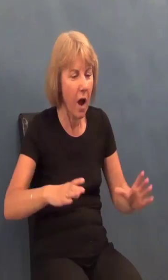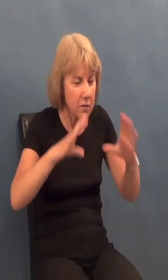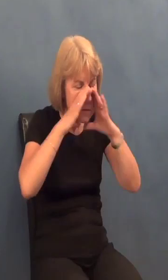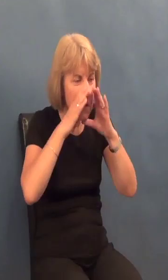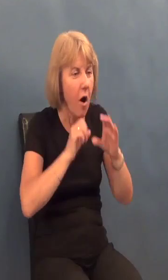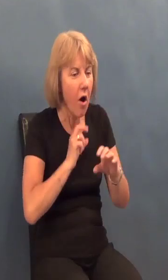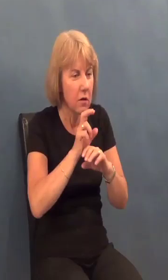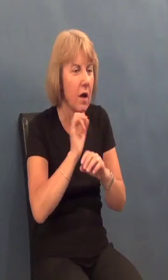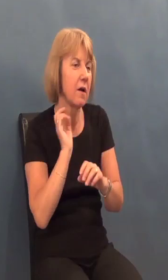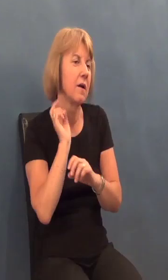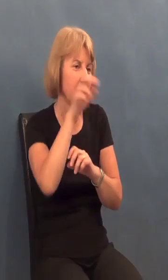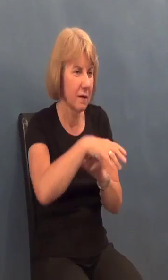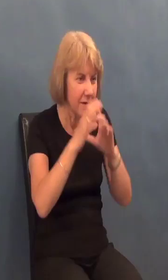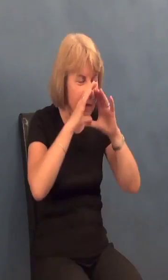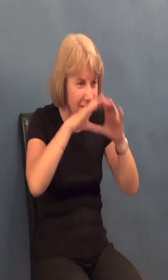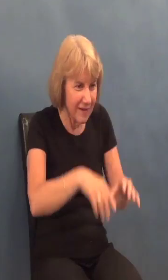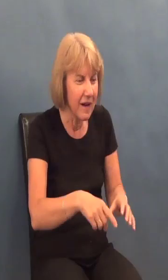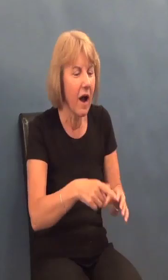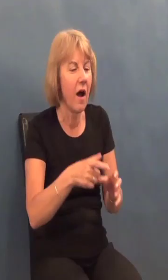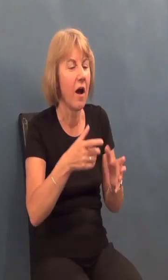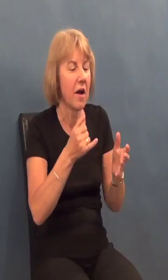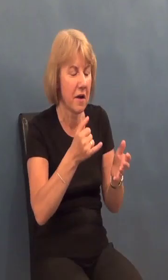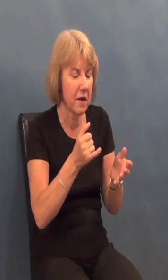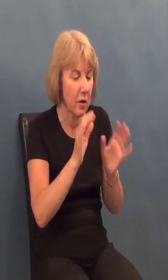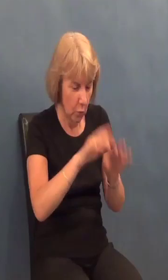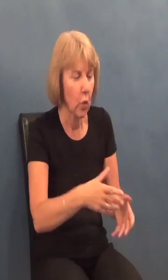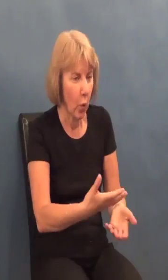Pies z pyskiem w słoiku wyskakuje przez okno. I dzięki temu wyswobodził się, został uratowany.